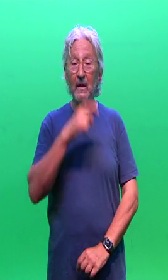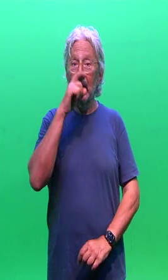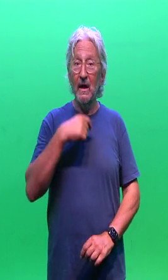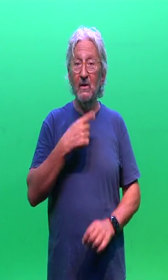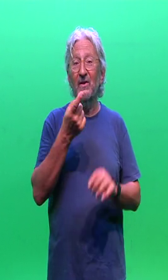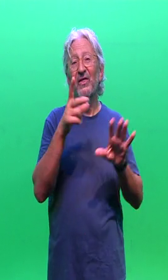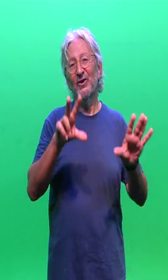Tinc divuit anys.